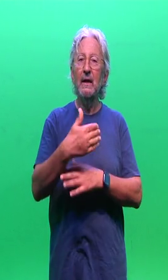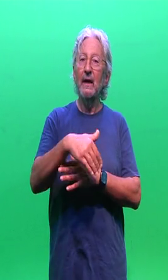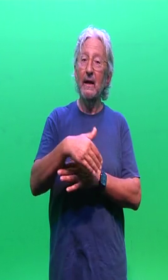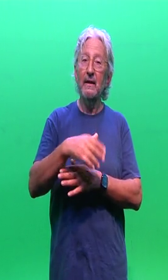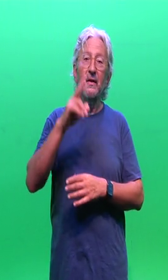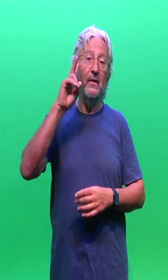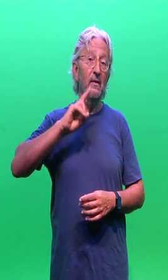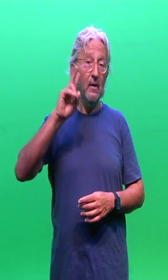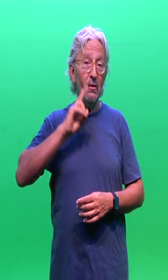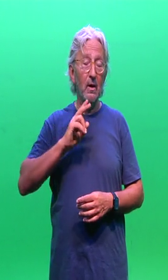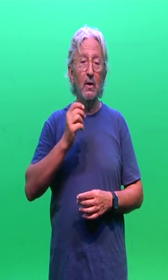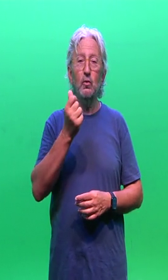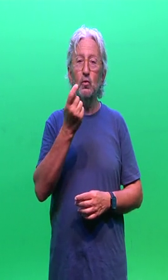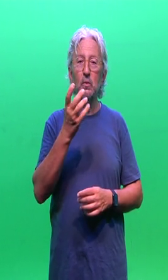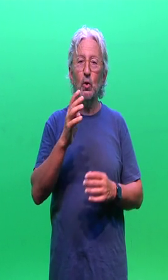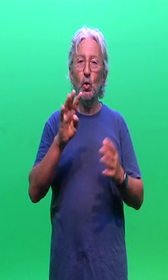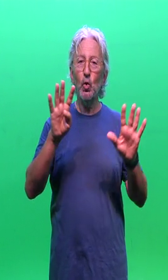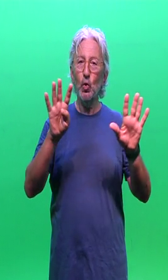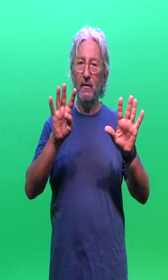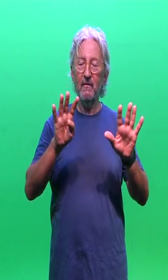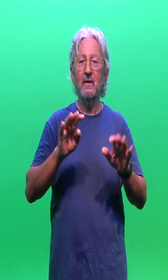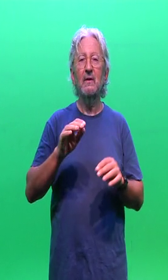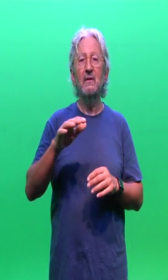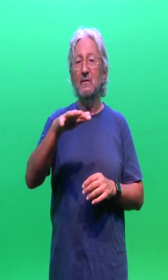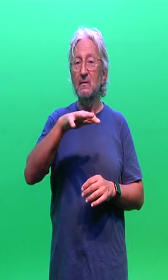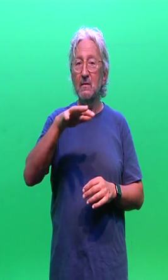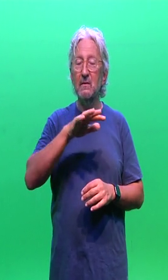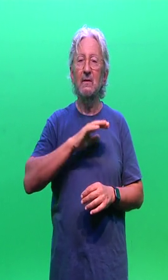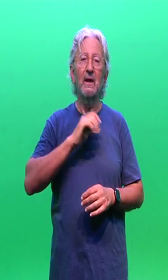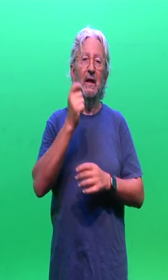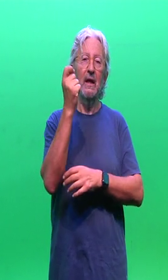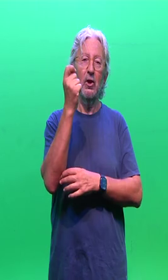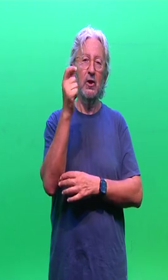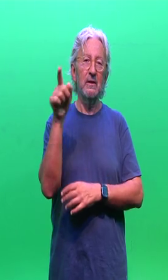Carrer Diagonal número nou, a Granollers.